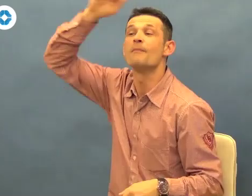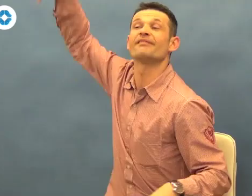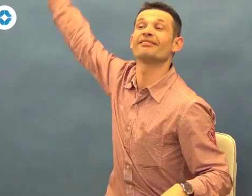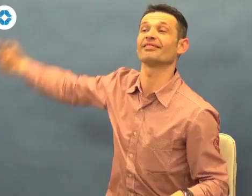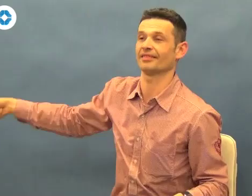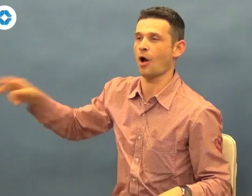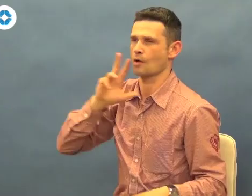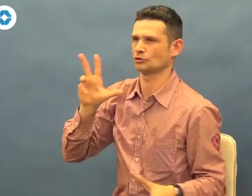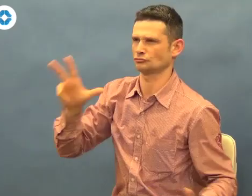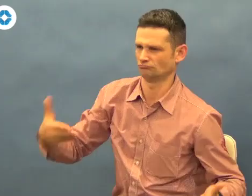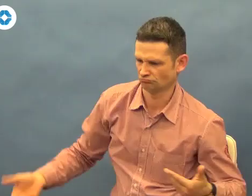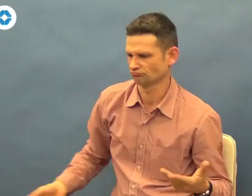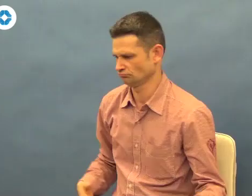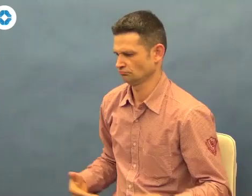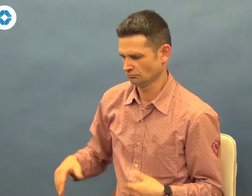Trzej chłopcy szli i zobaczyli leżący kapelusz.